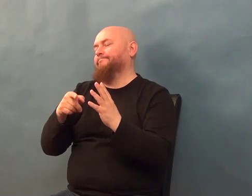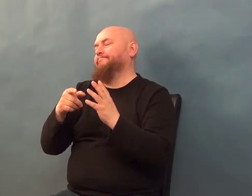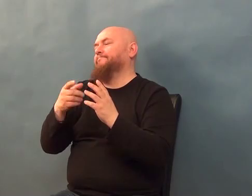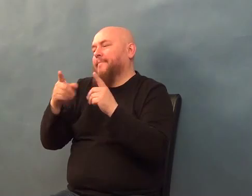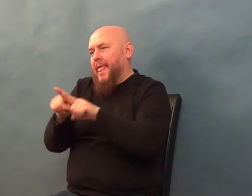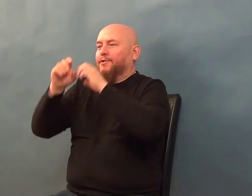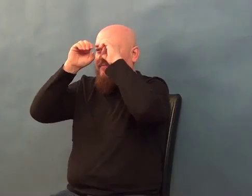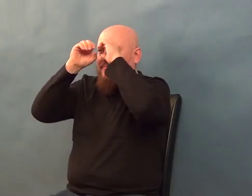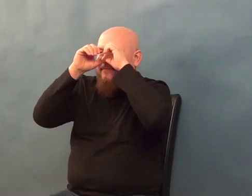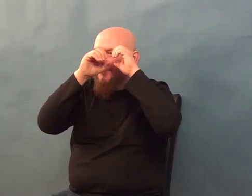Ona też patrzy przez lornetkę.